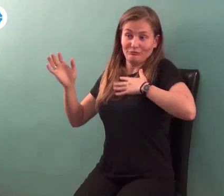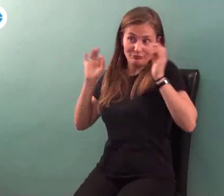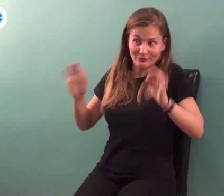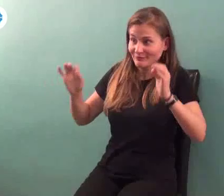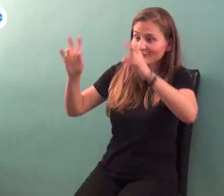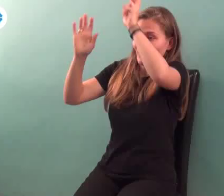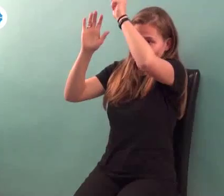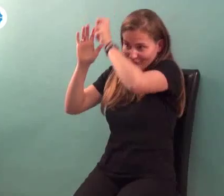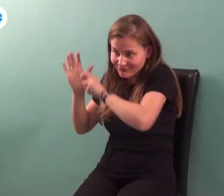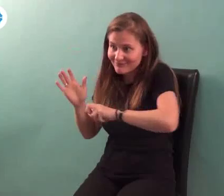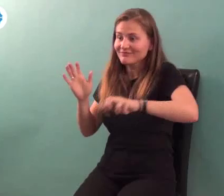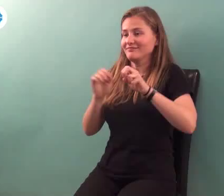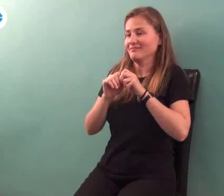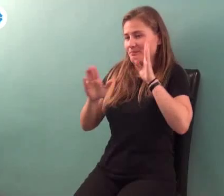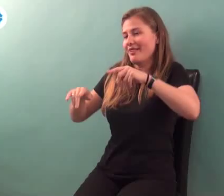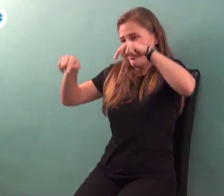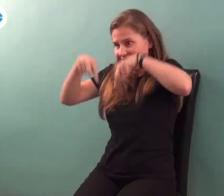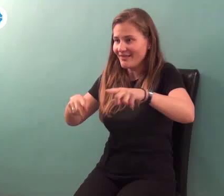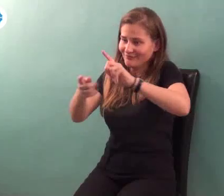Schodzi na dół i idzie do tego samego miejsca na dole, spotyka głuchych.